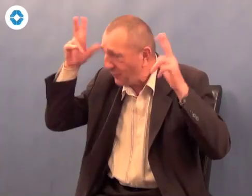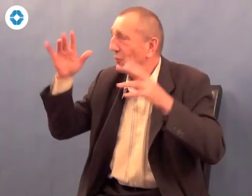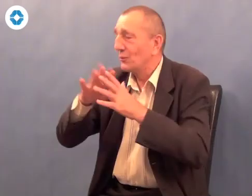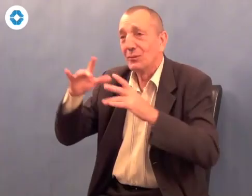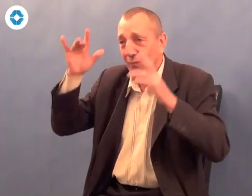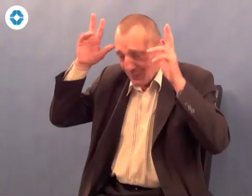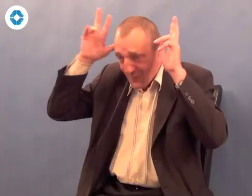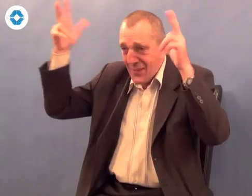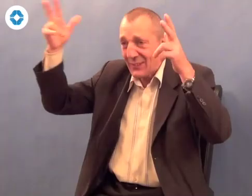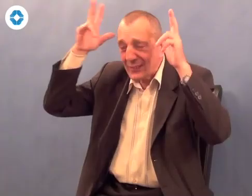Miga się jeleń.